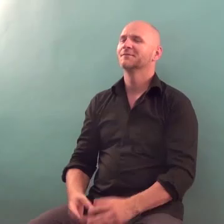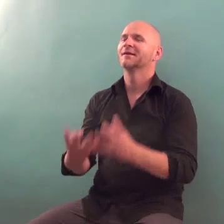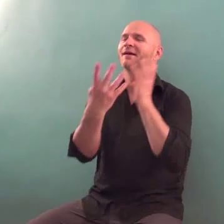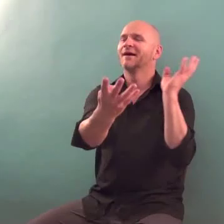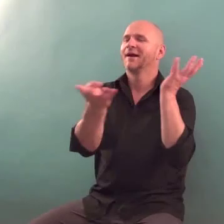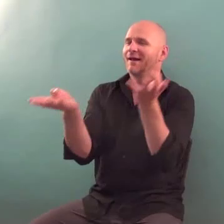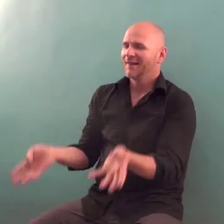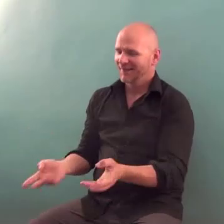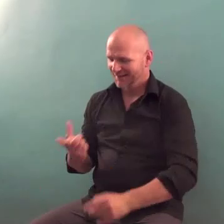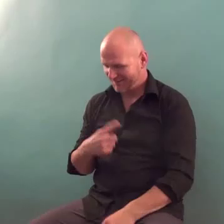Położony płot.